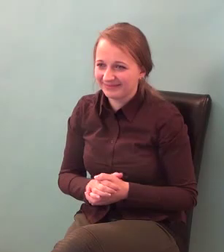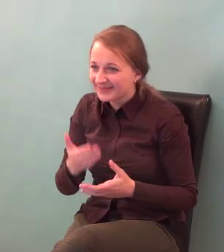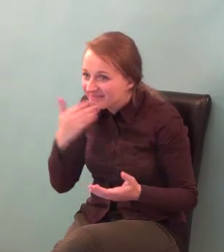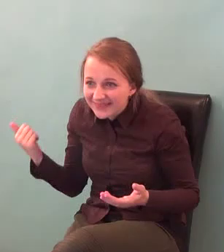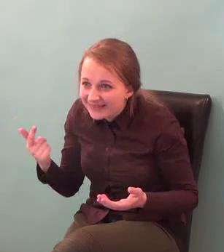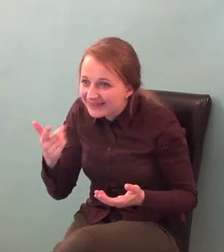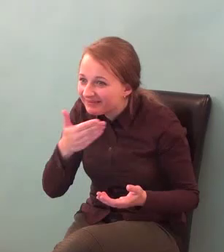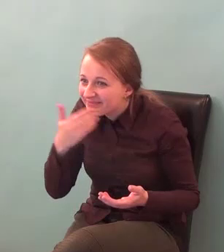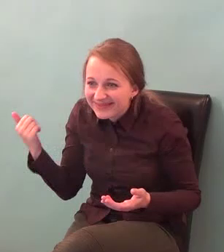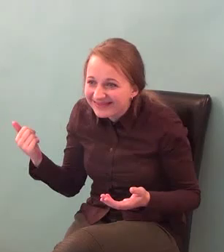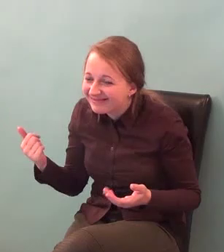Nie masz? Ty nie masz?